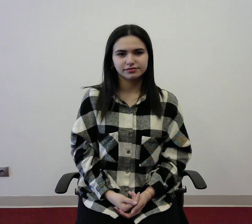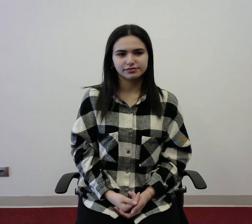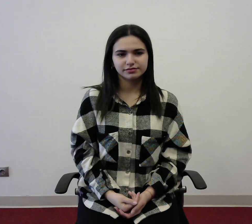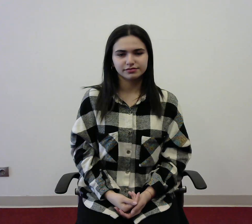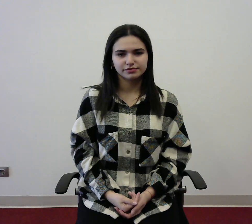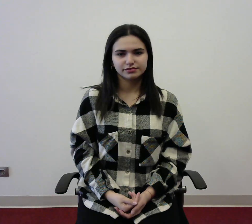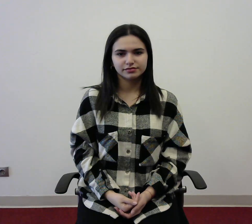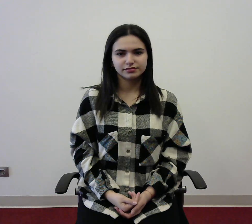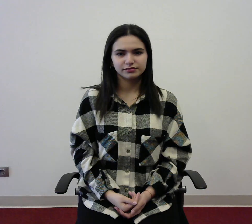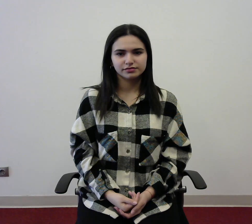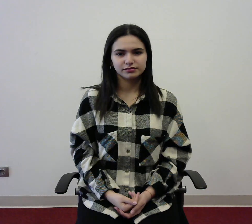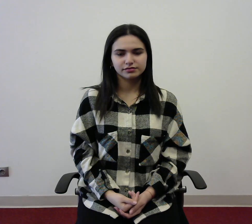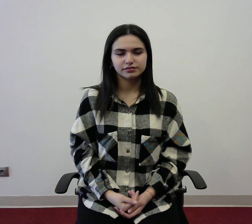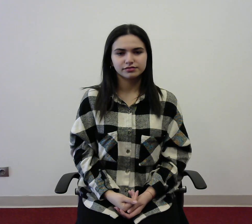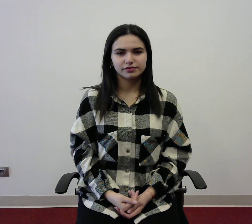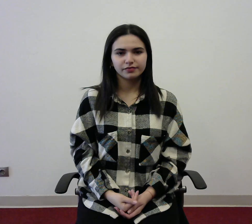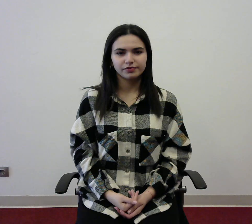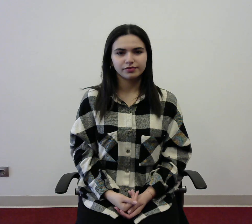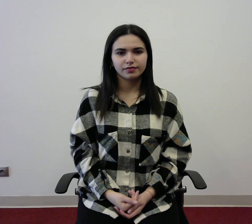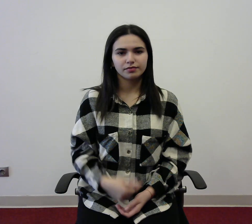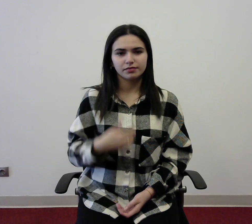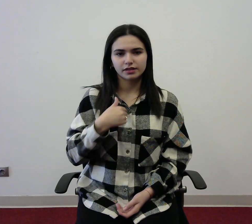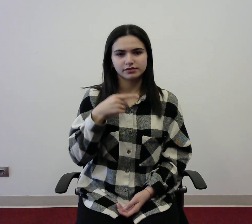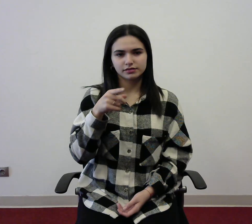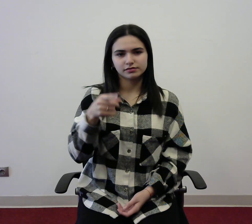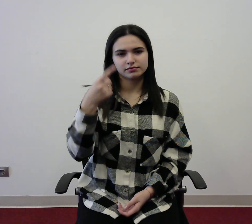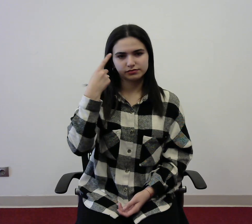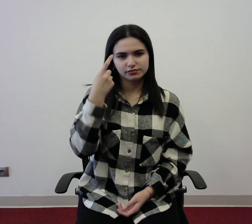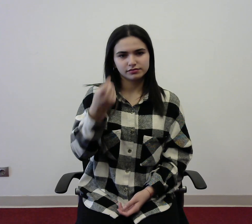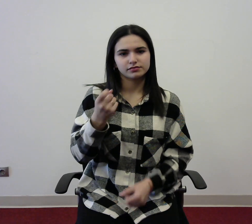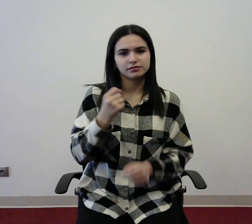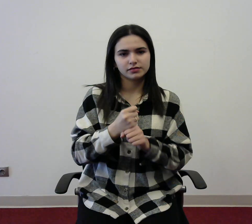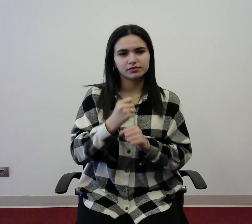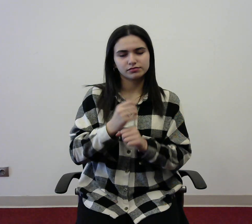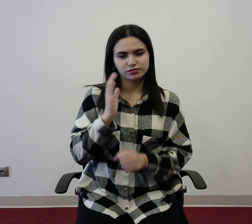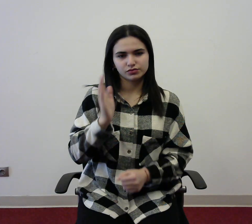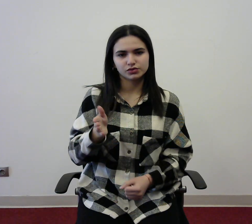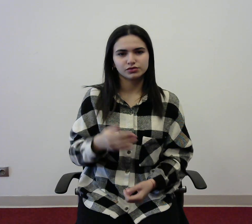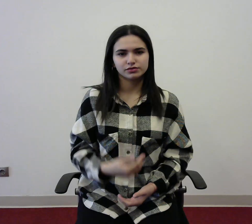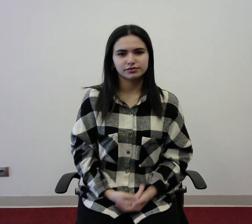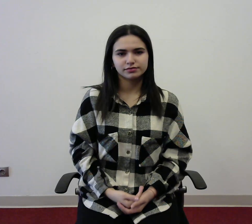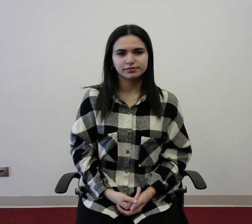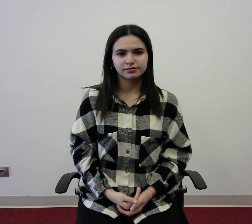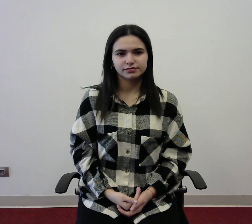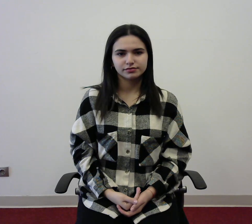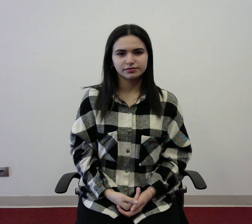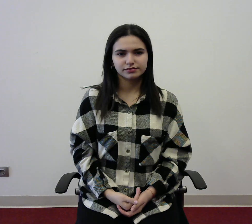Mən sizə xəbər edəcəyəm